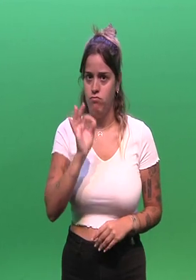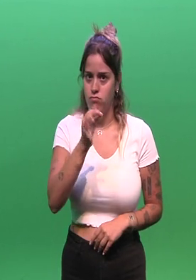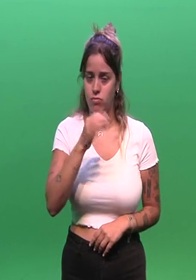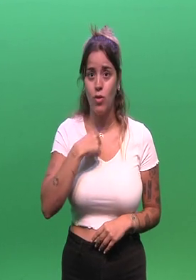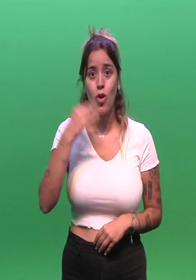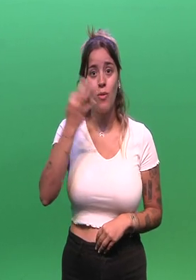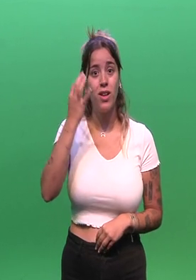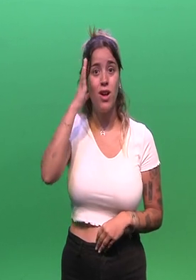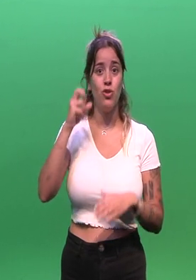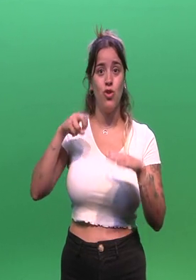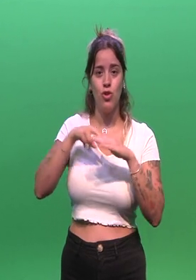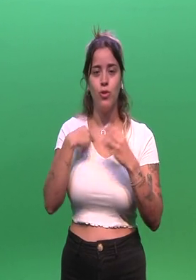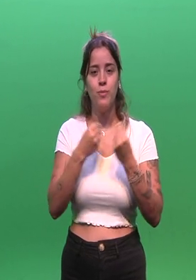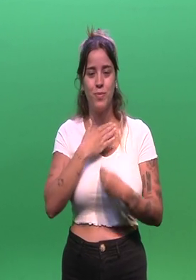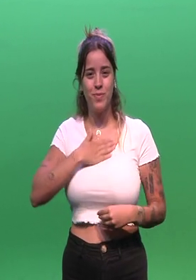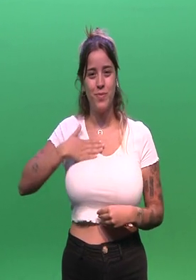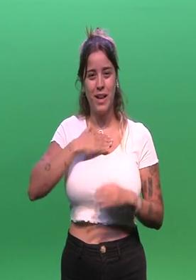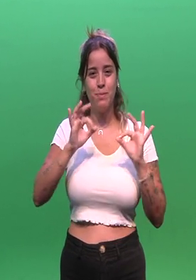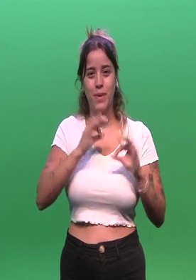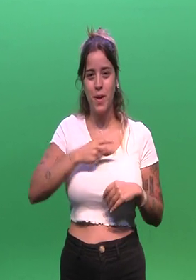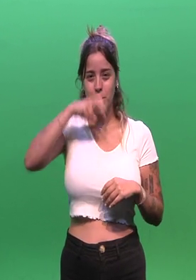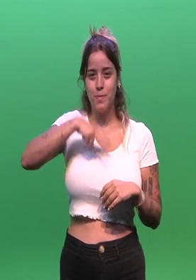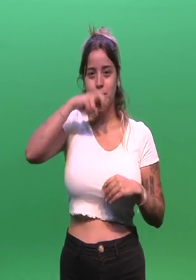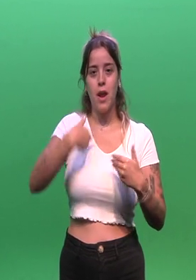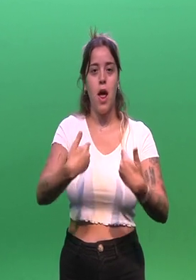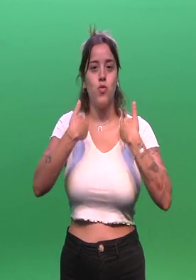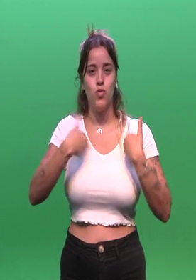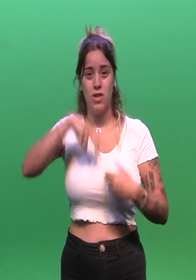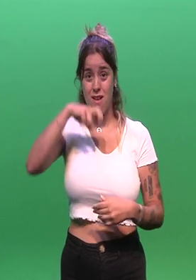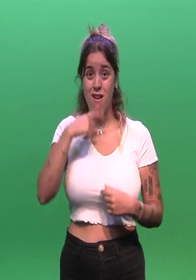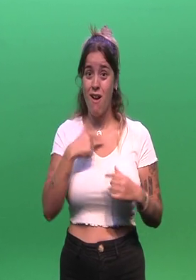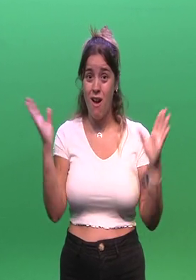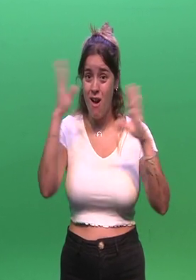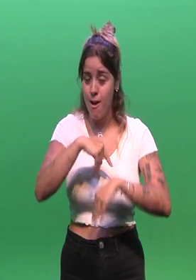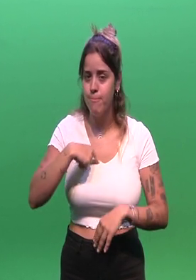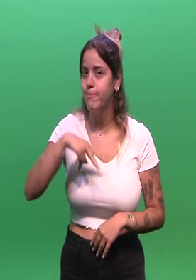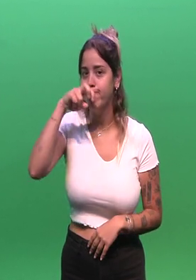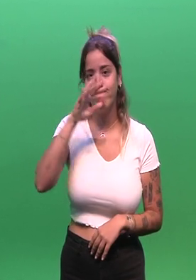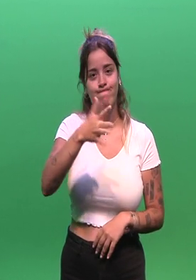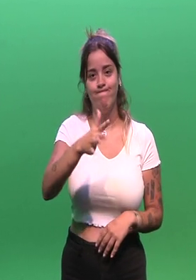Sí, quan vaig a dormir m'he de posar un ungüent que m'ajuda a respirar. Si no me'l poso, no respiro gaire bé.